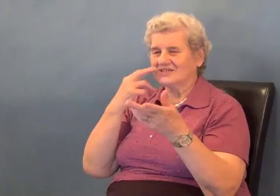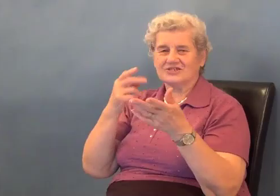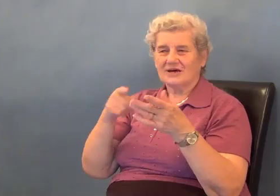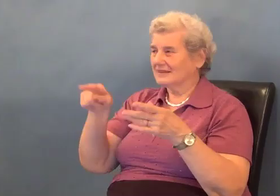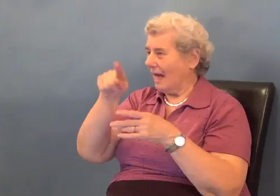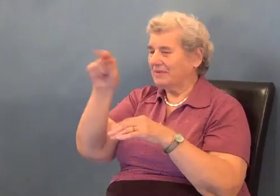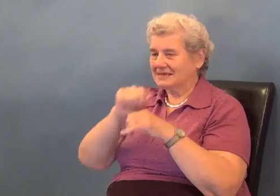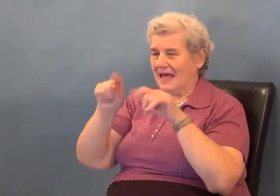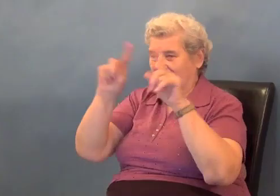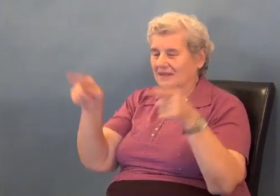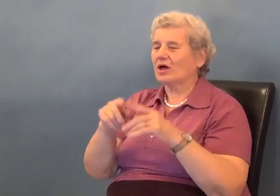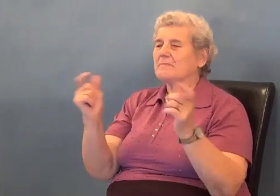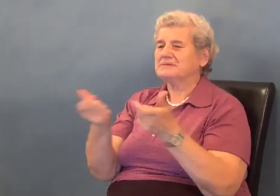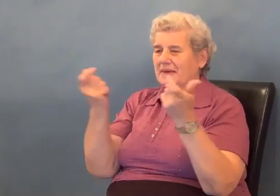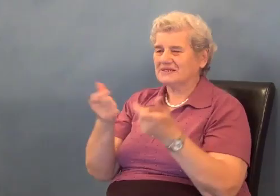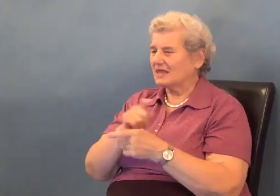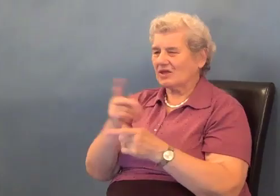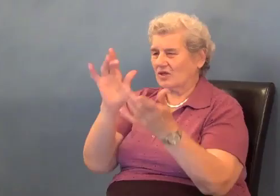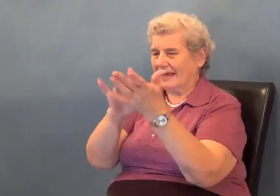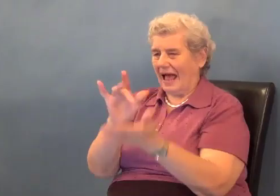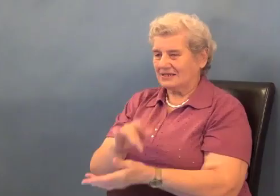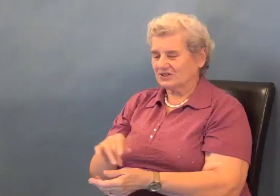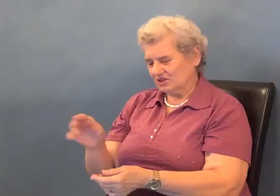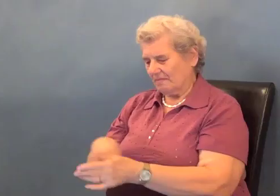Wiesz, gdzieś tam są znaki o niebezpieczeństwie i nie wolno tego dotykać.